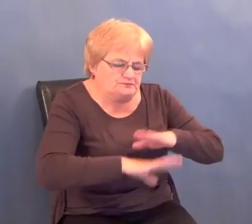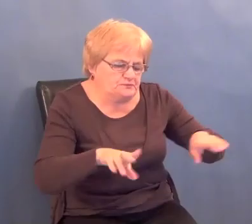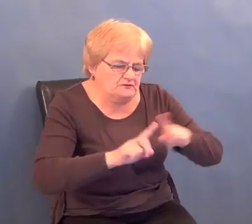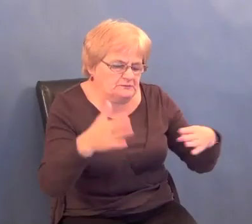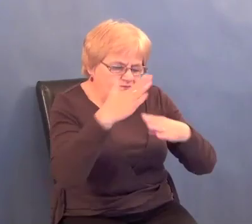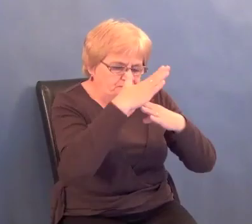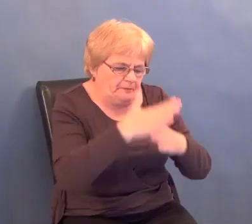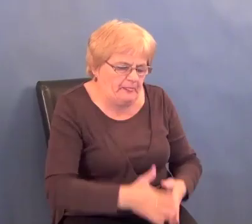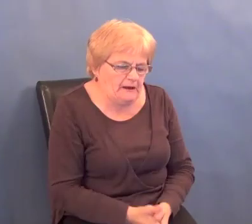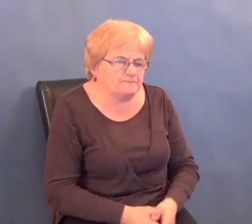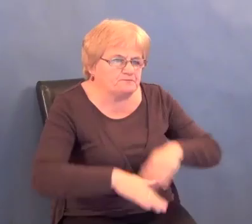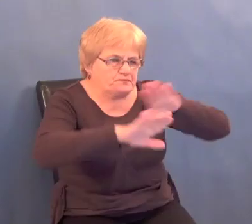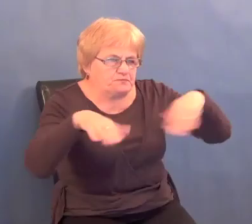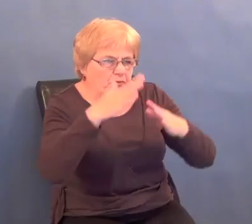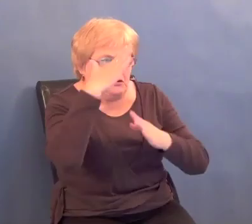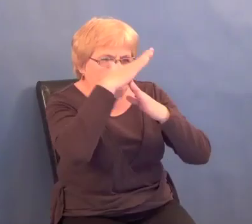Nie wolno pływać, jest zakaz.